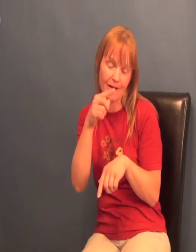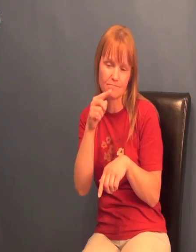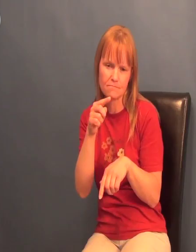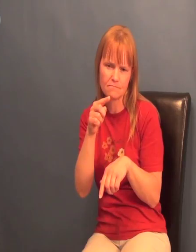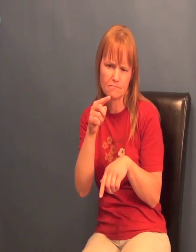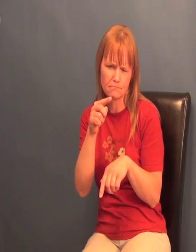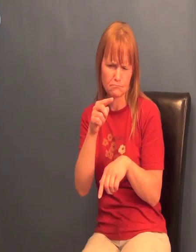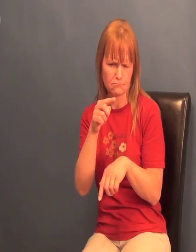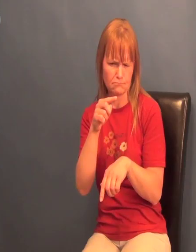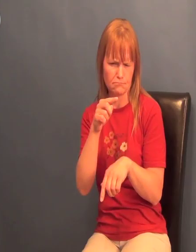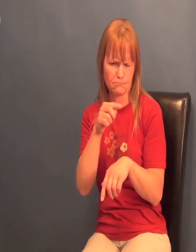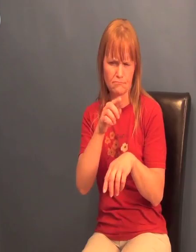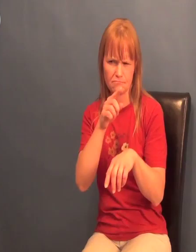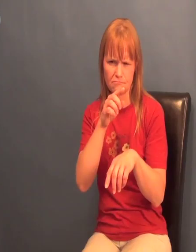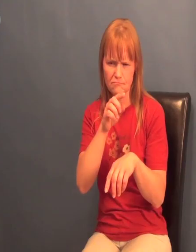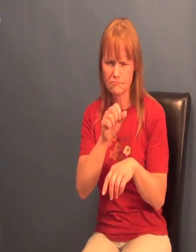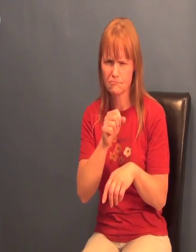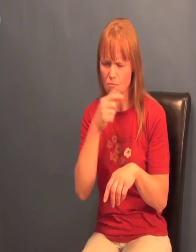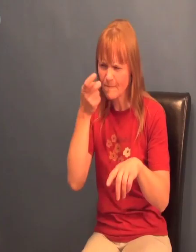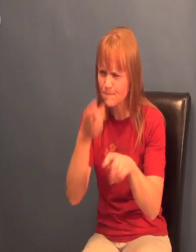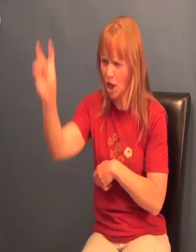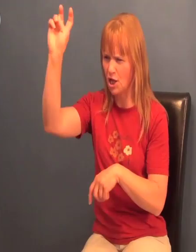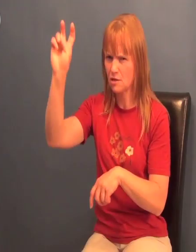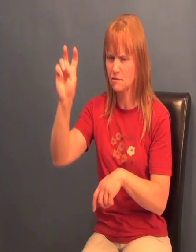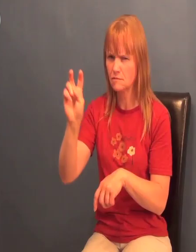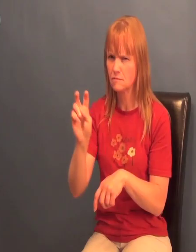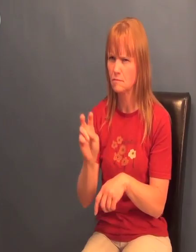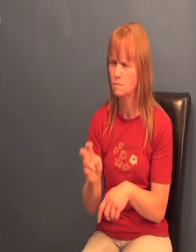Zostaje wyrzucony.